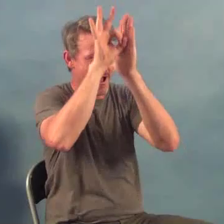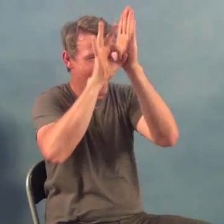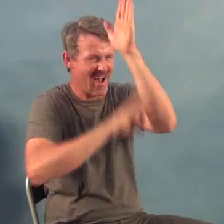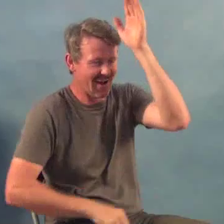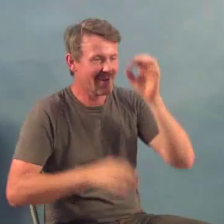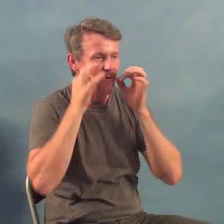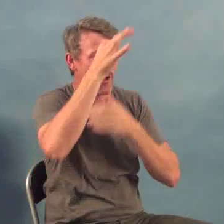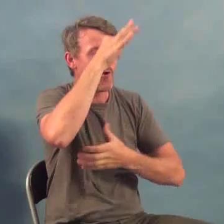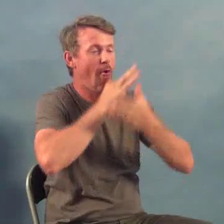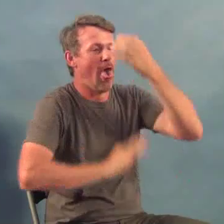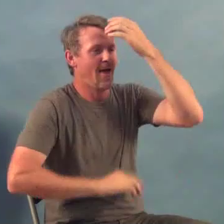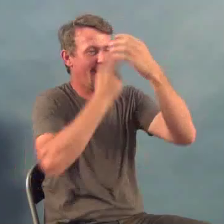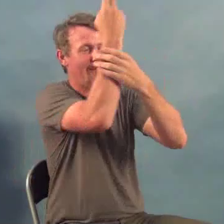Kot ją połyka i wypada z impetem z rury.